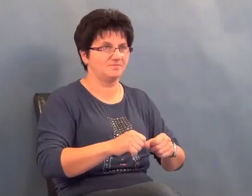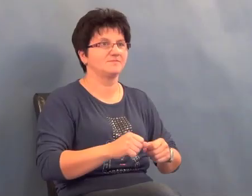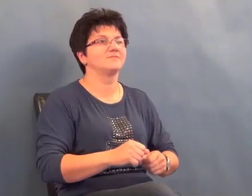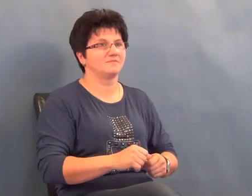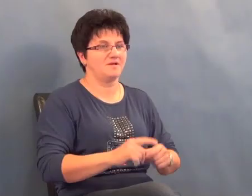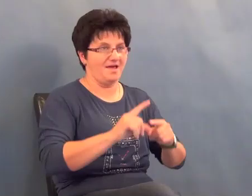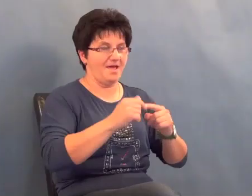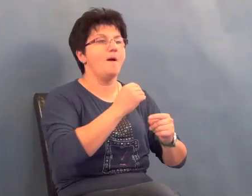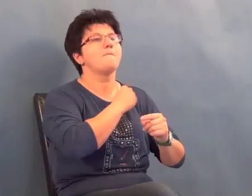Drezyna.